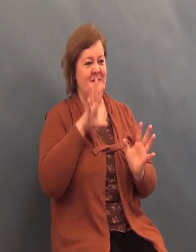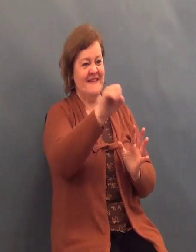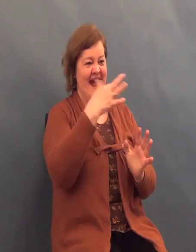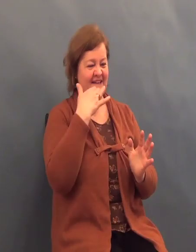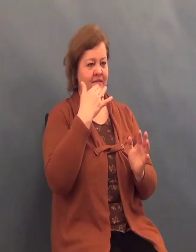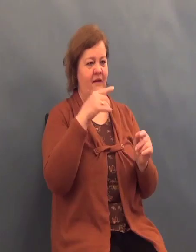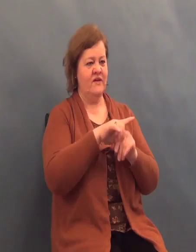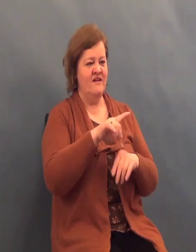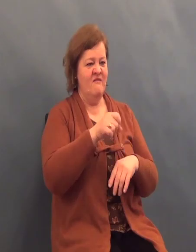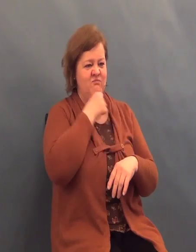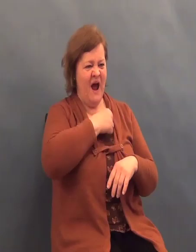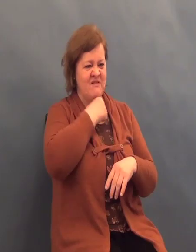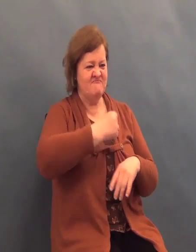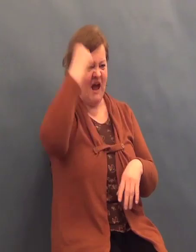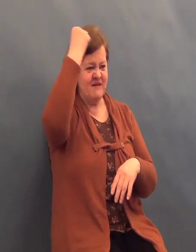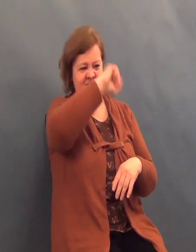Ale akurat babcia go przegoniła, groziła ręką.